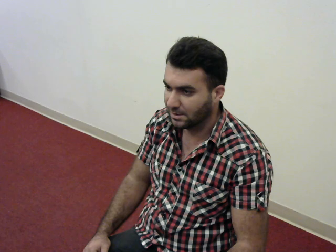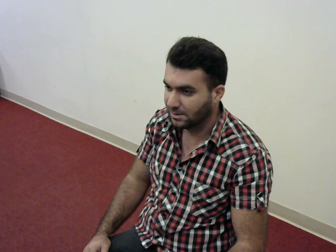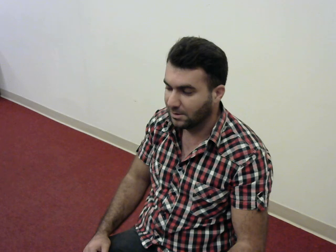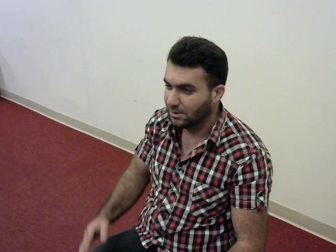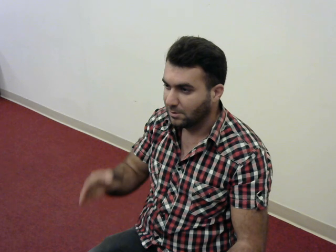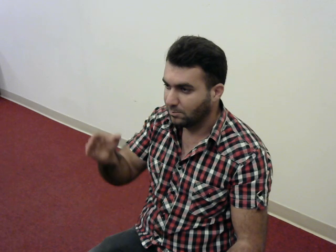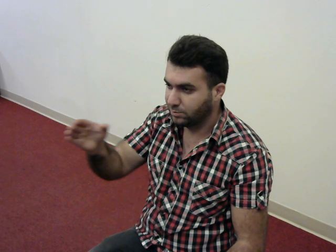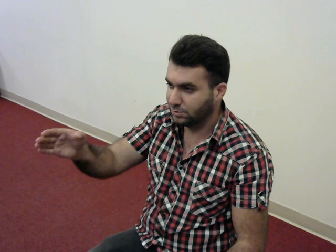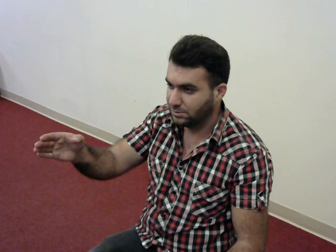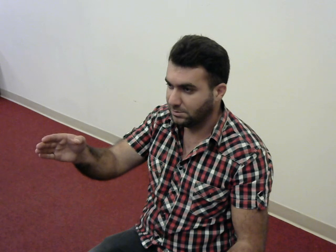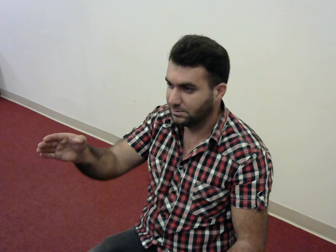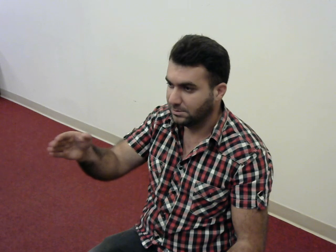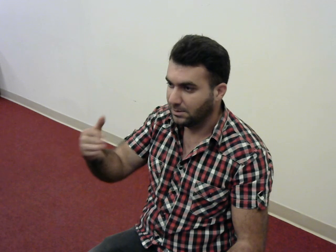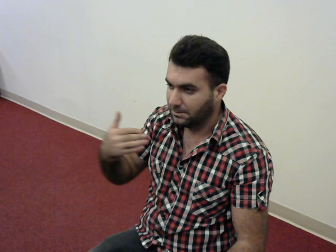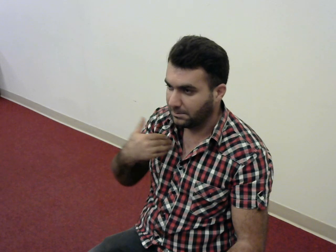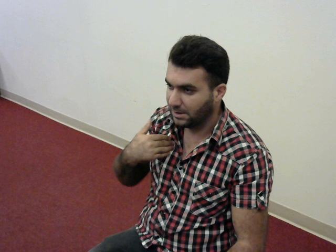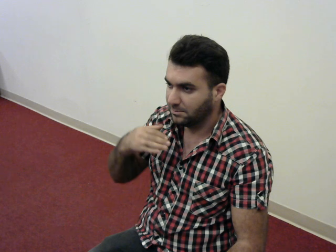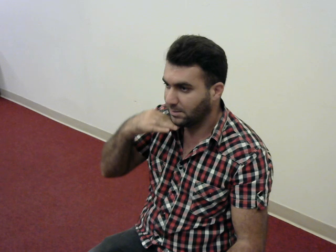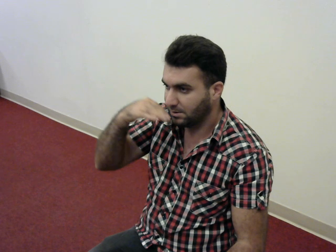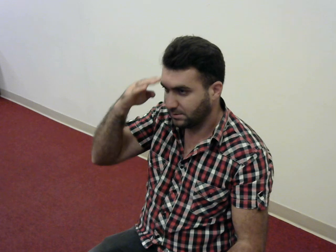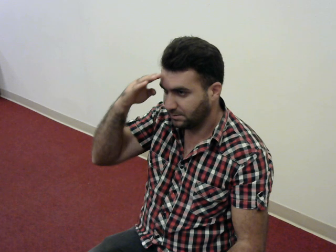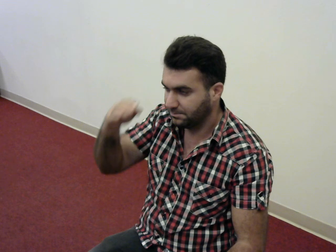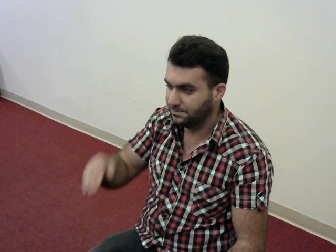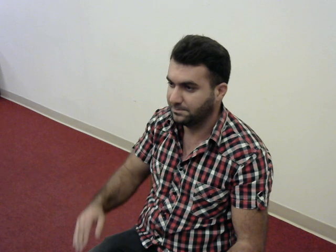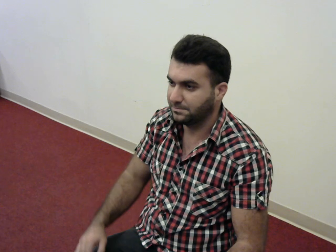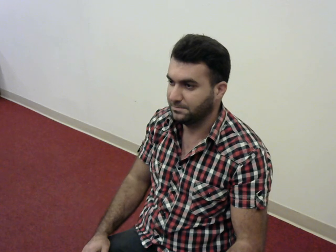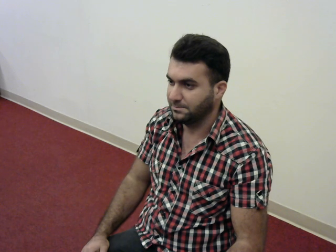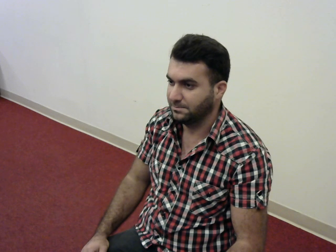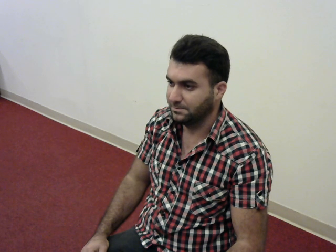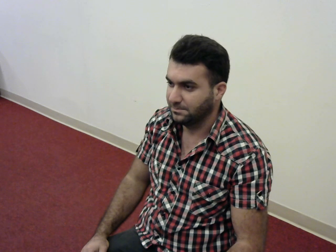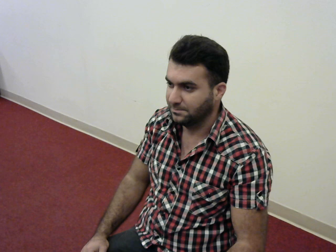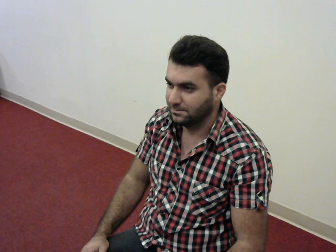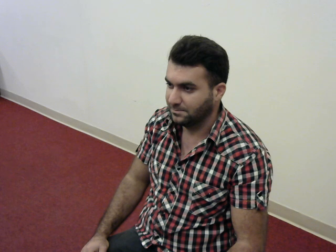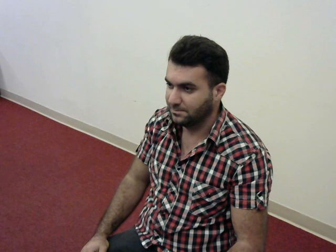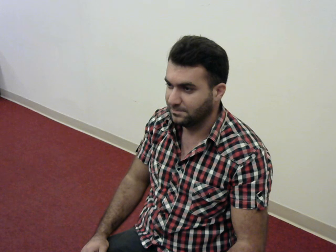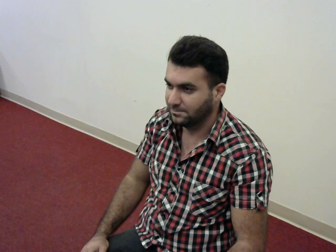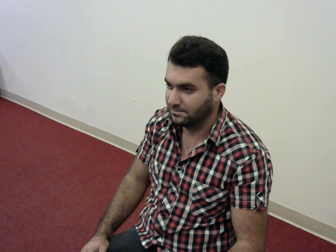Bu mənim atamdır